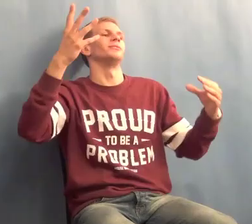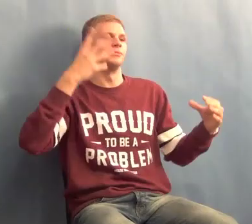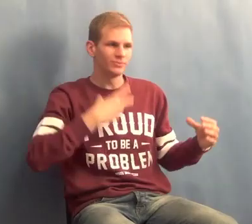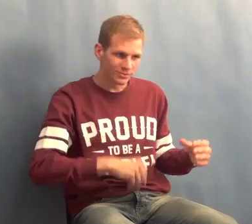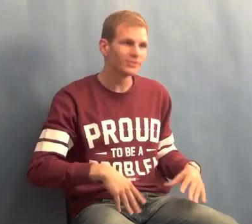Koniec.